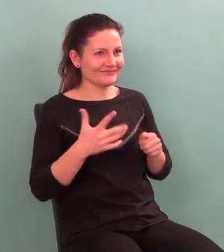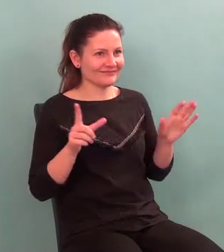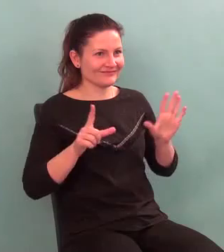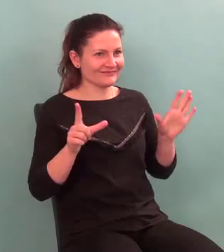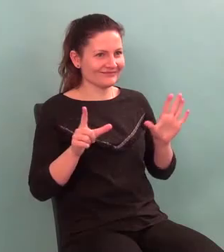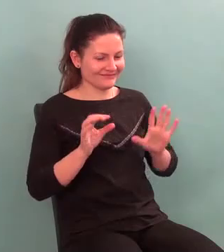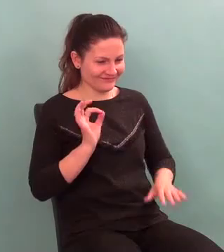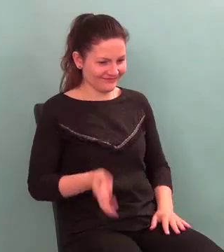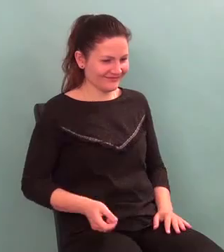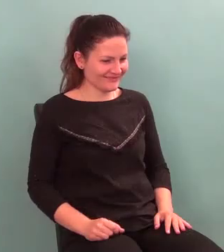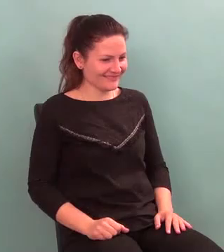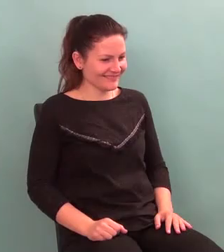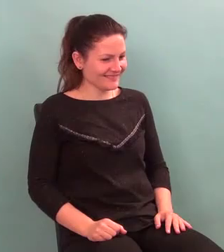Dwudziesty piąty, o siódmej, dobrze.